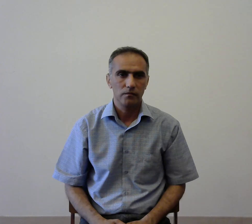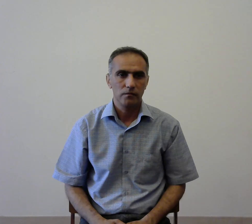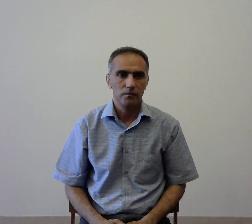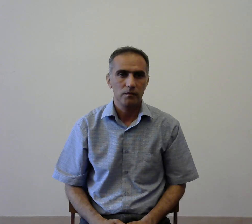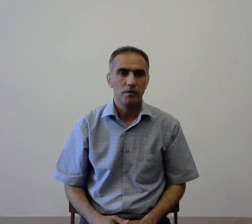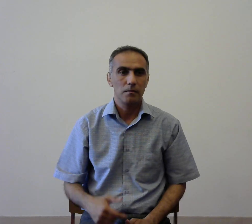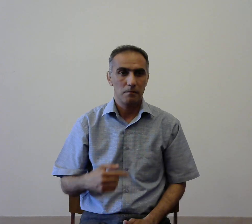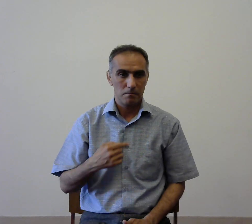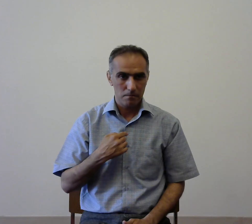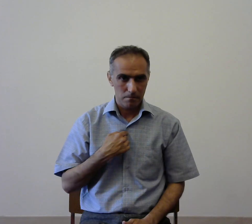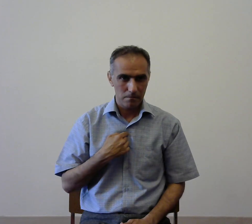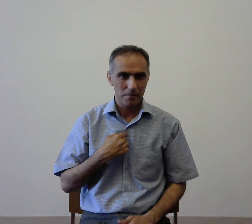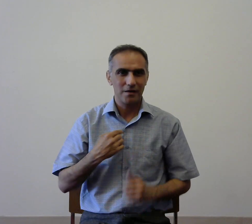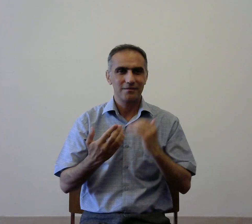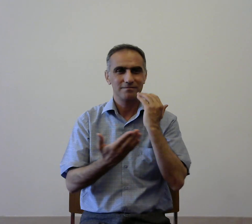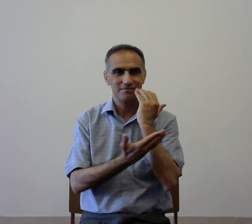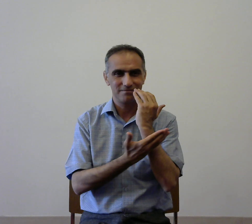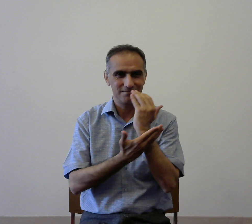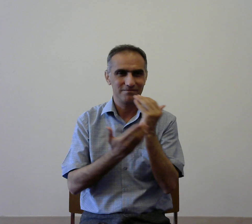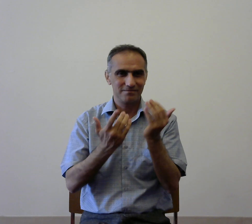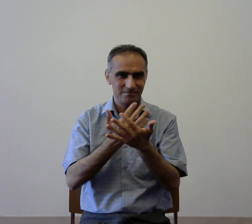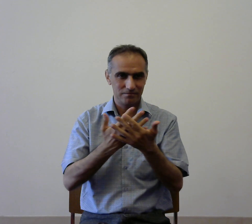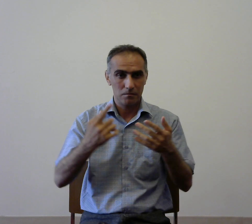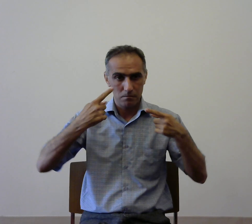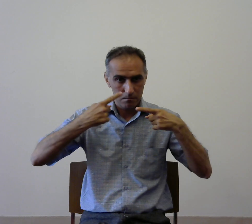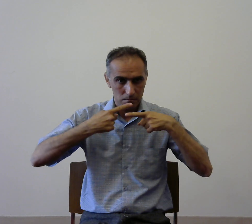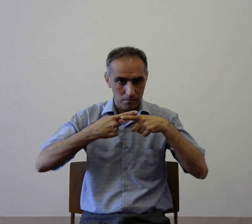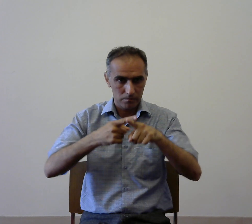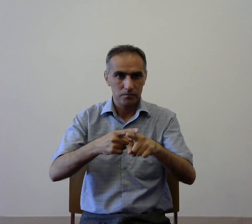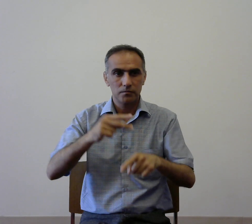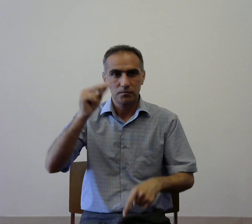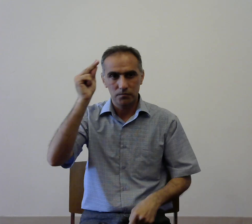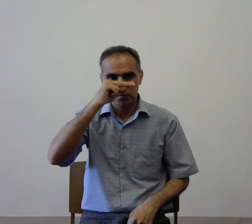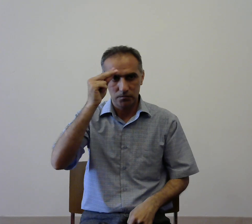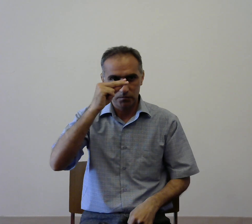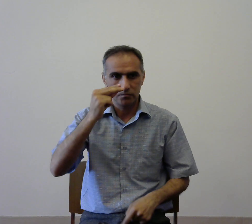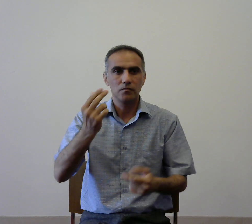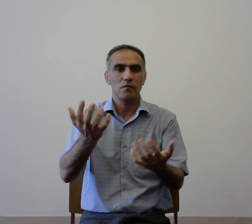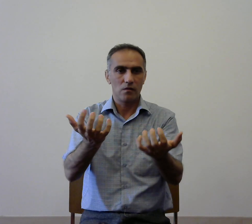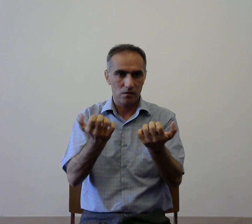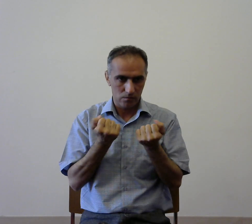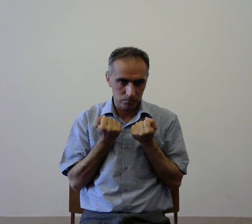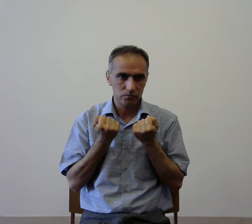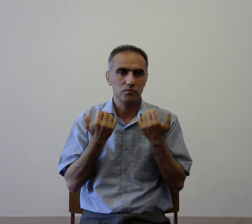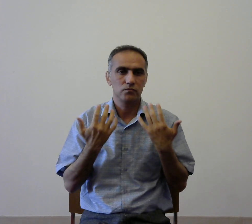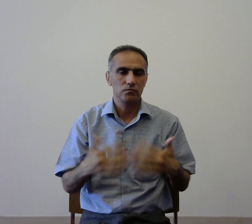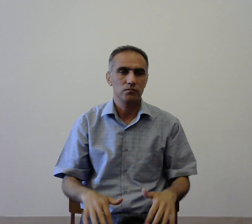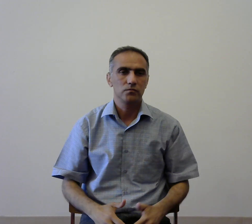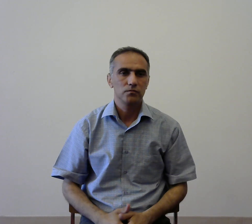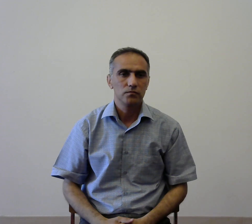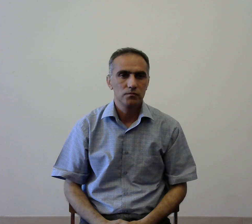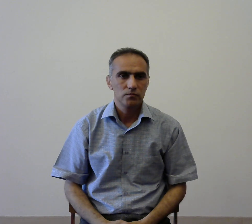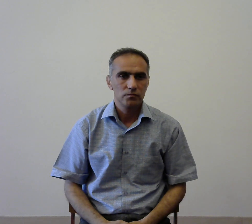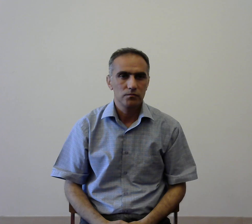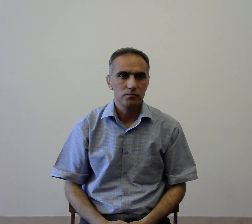Mən dülgər peşəsinin təhsilini almışam